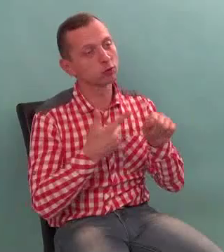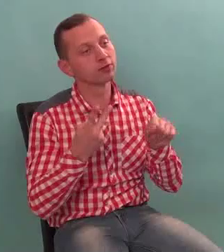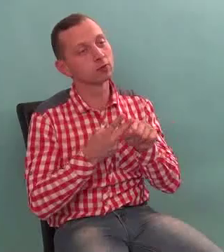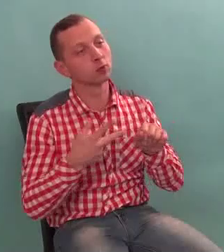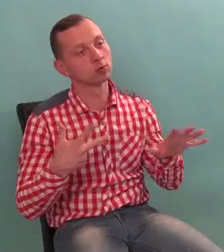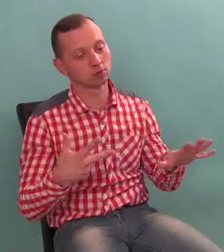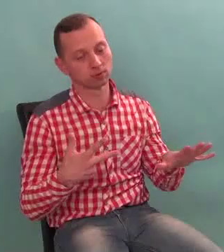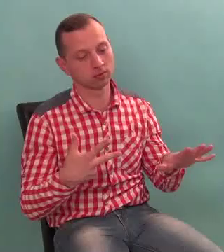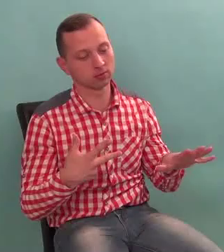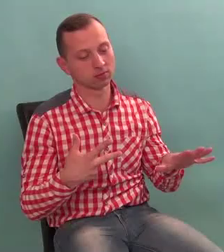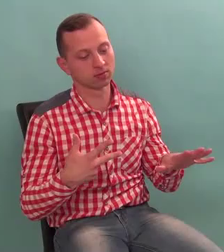Dwudziesty ósmy?